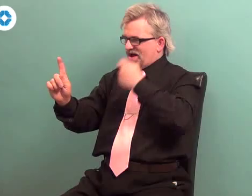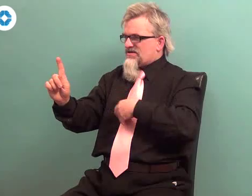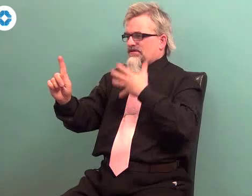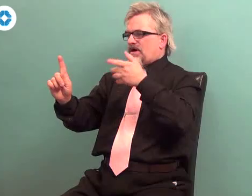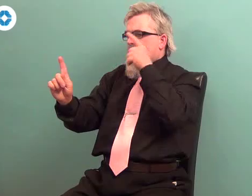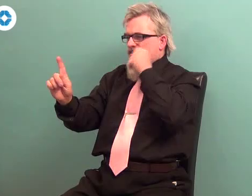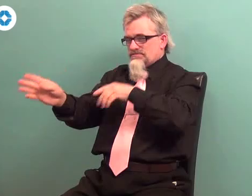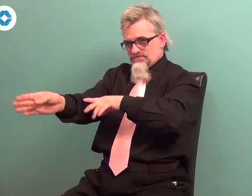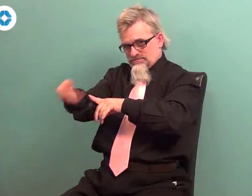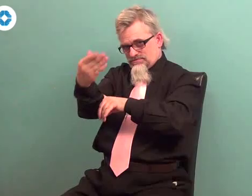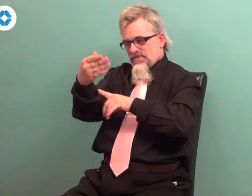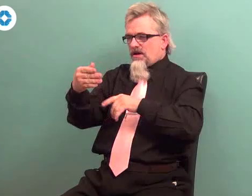Chciał iść spać.